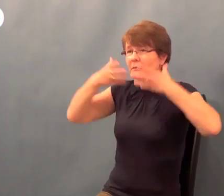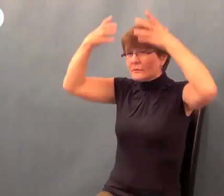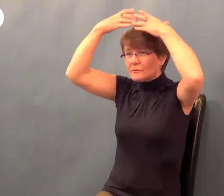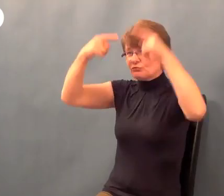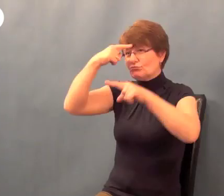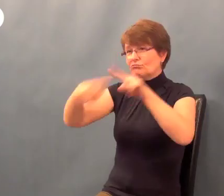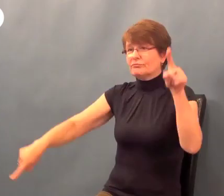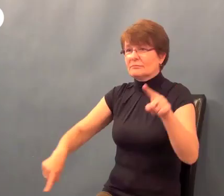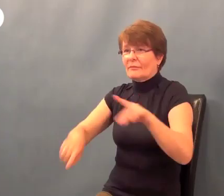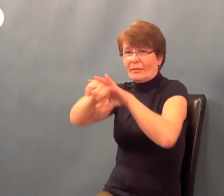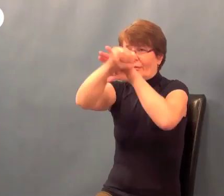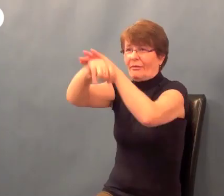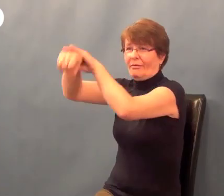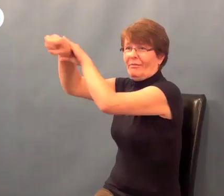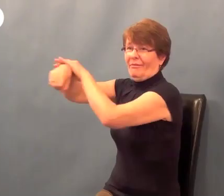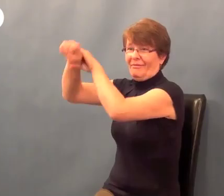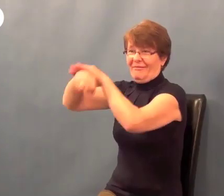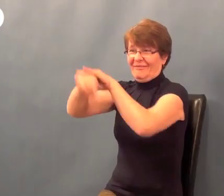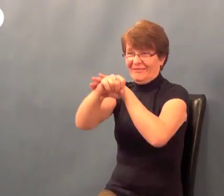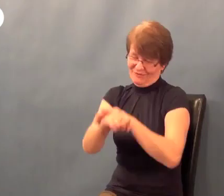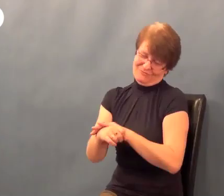Szalony pies ze słoikiem na głowie.